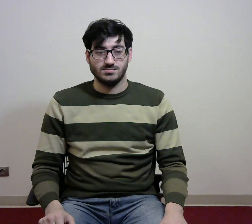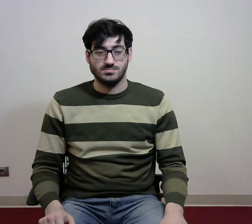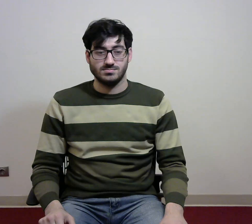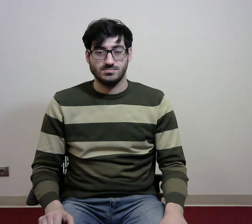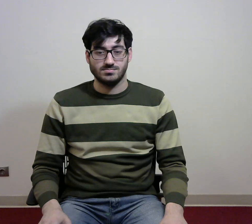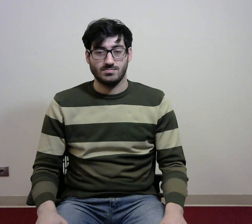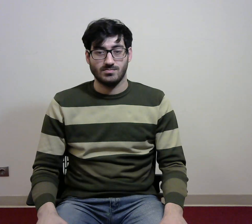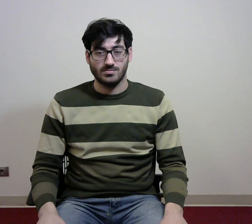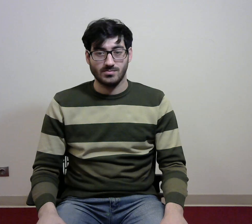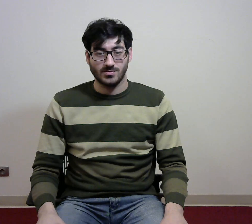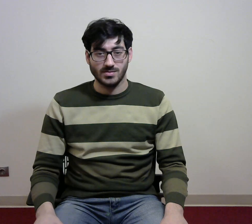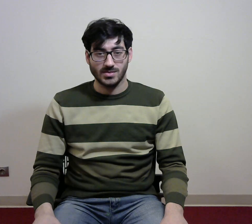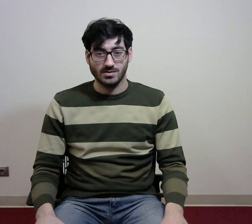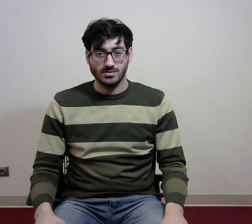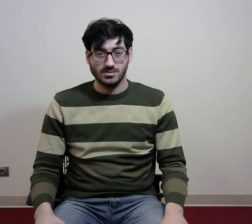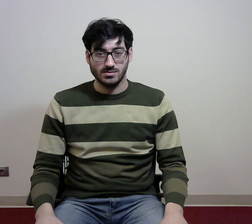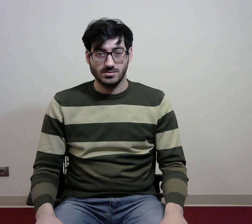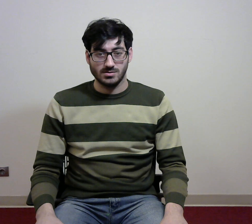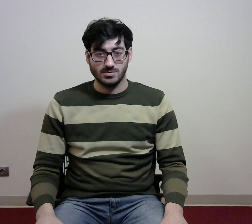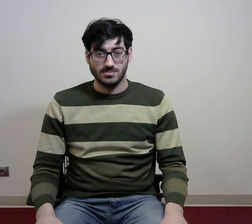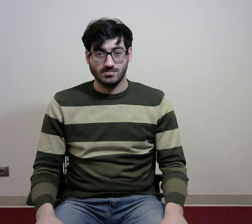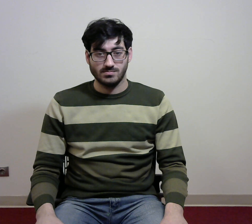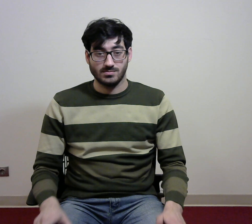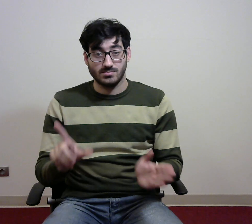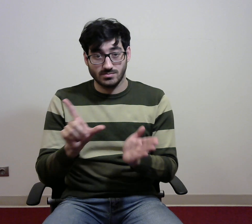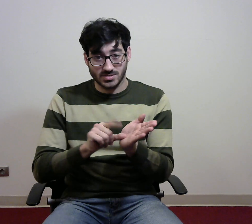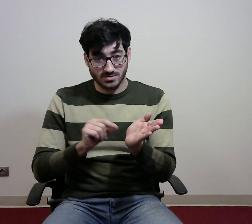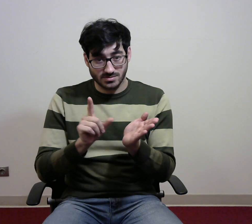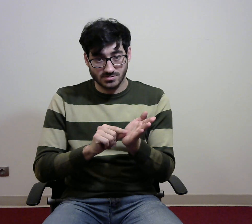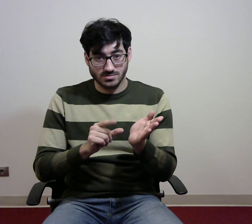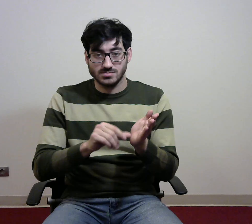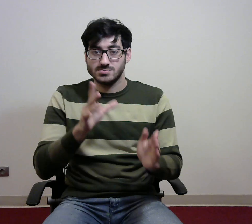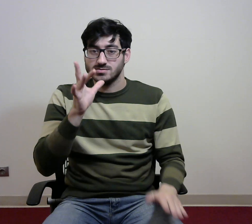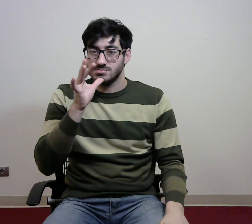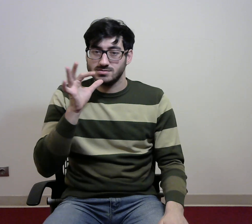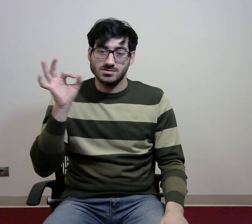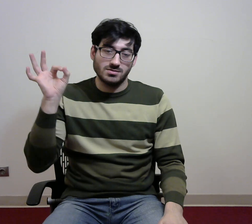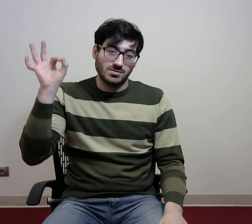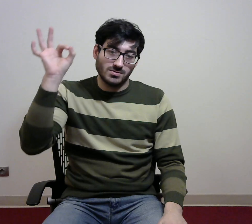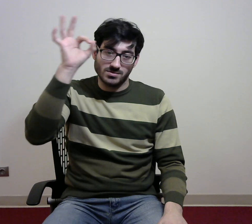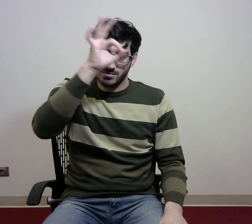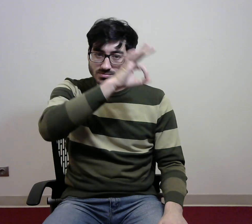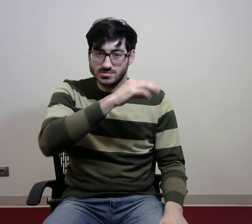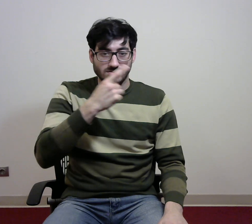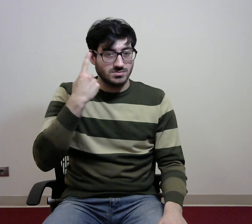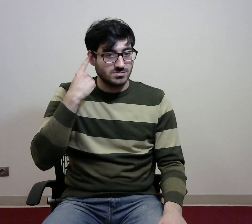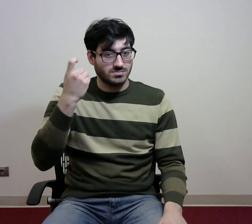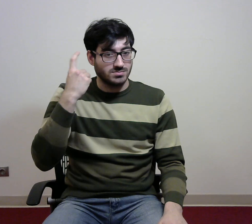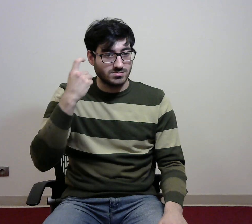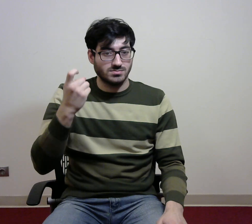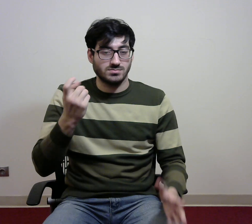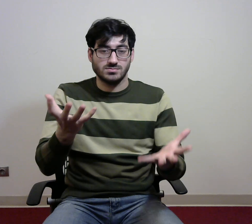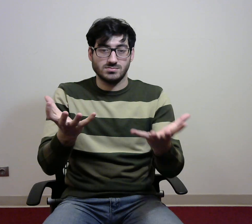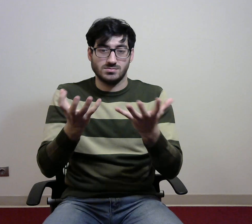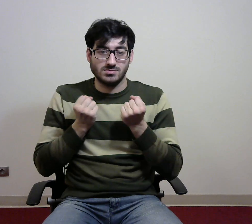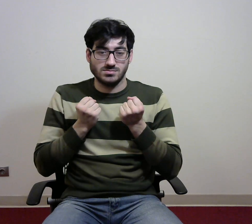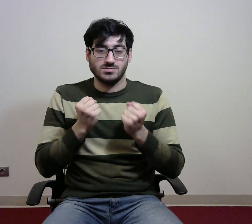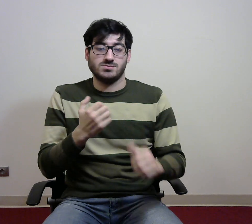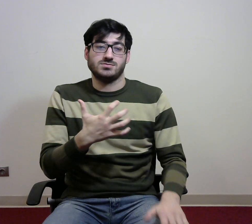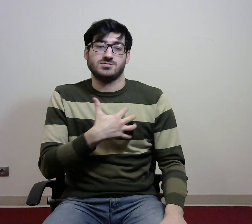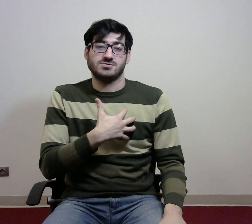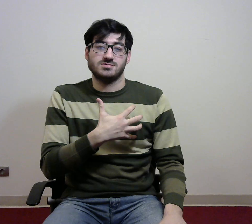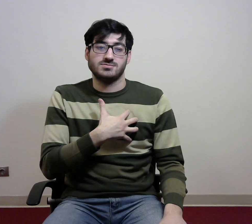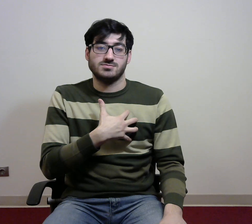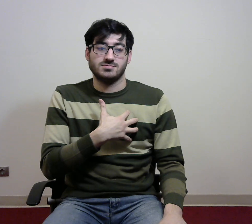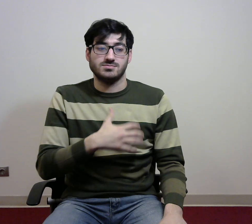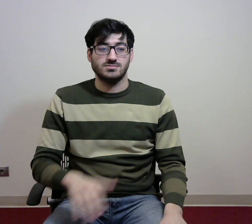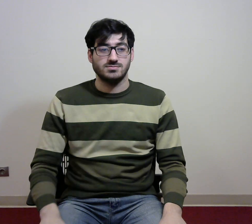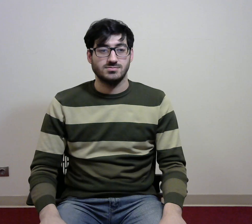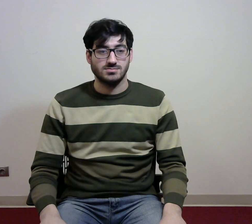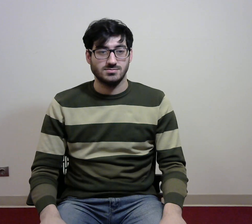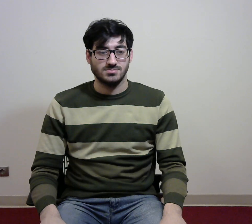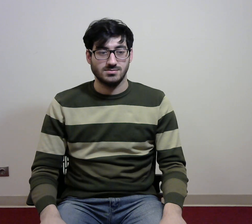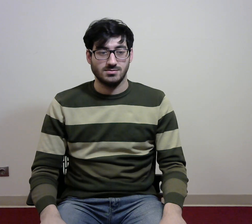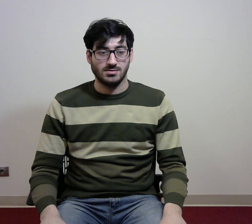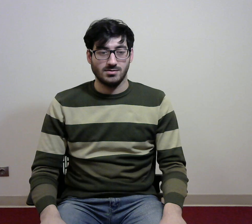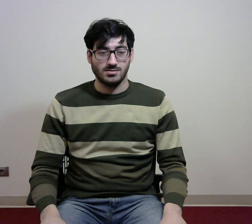Pensiya yaşı haqqında məlumat almaq istəyirəm